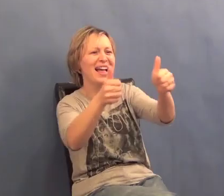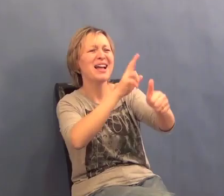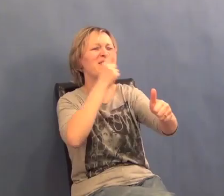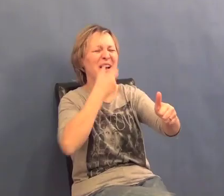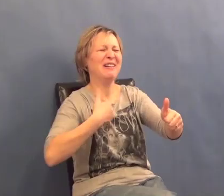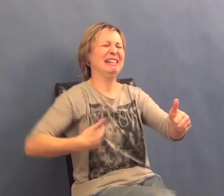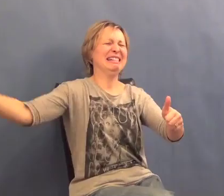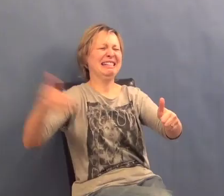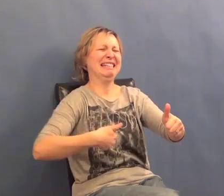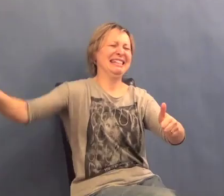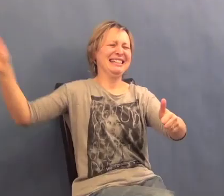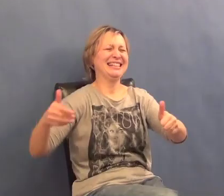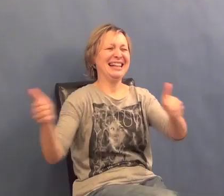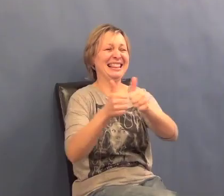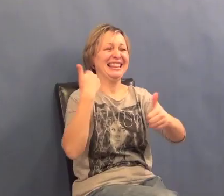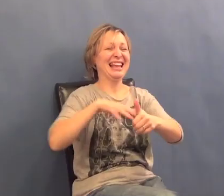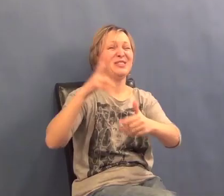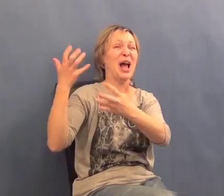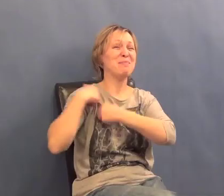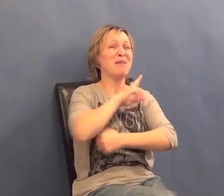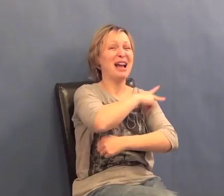A Chaplin odgania go, nie chce, żeby policjant ich złapał.